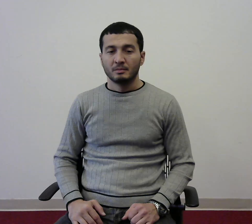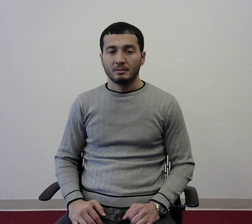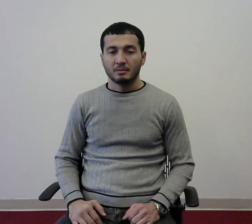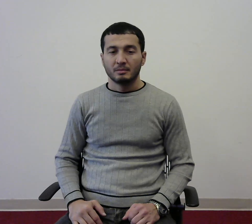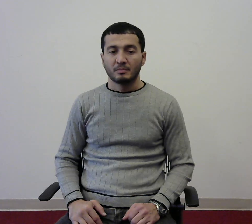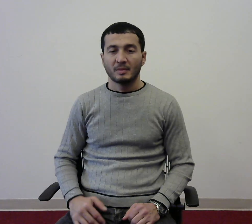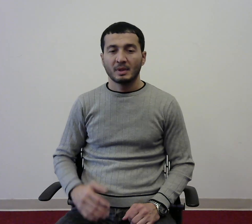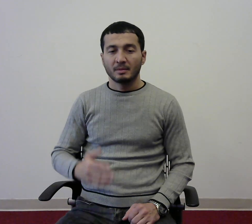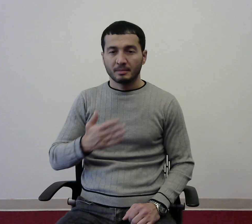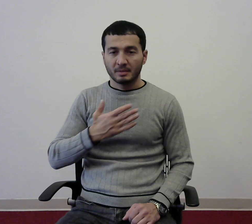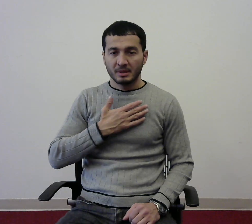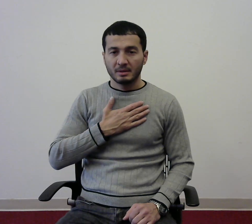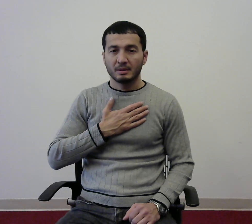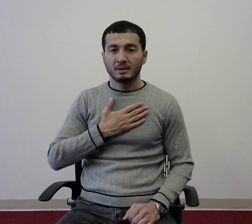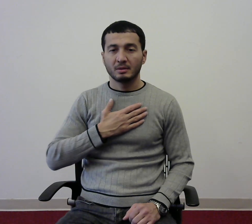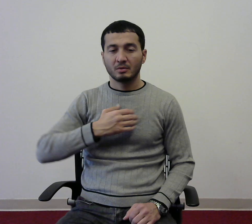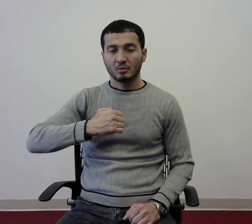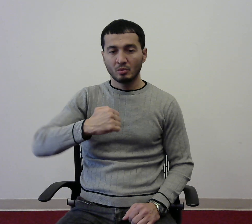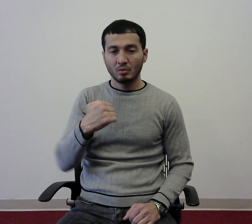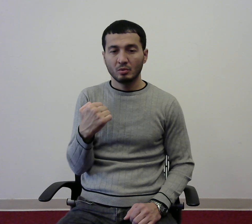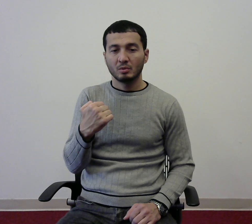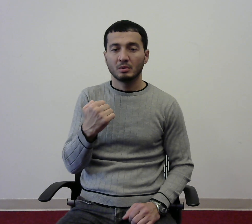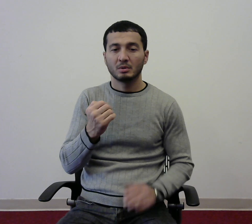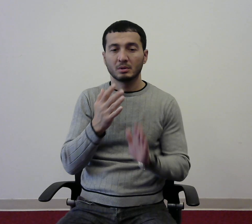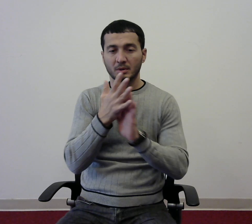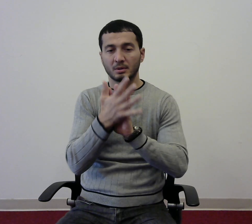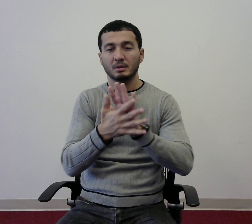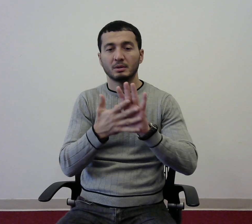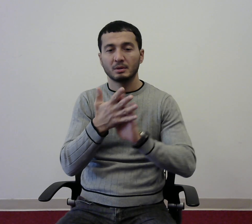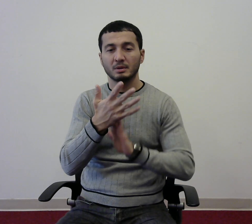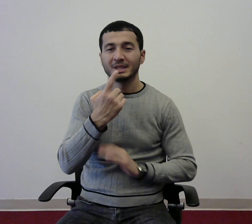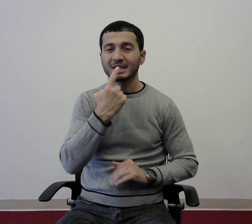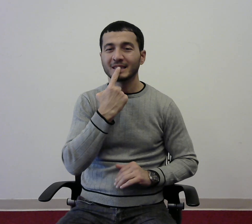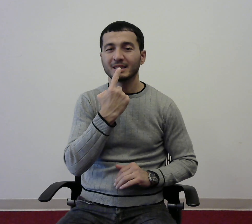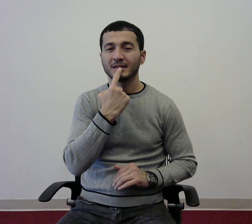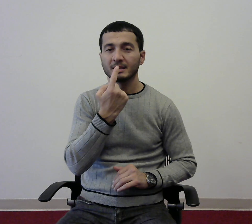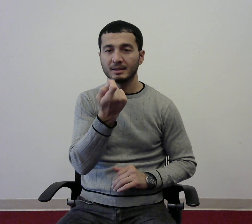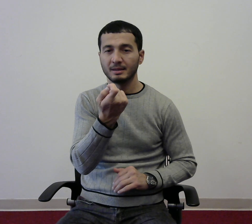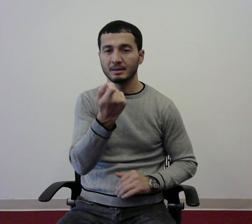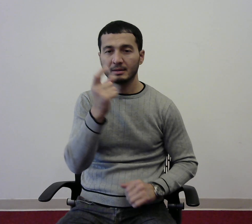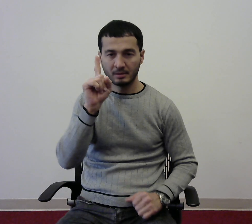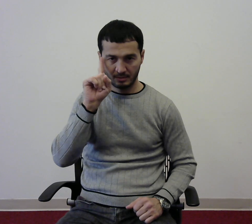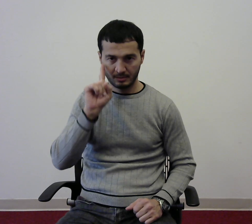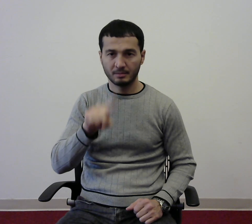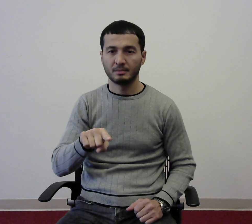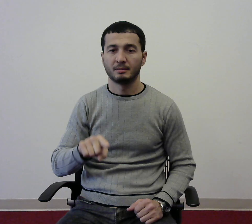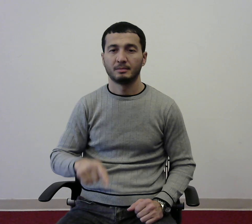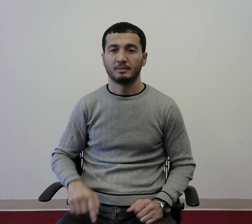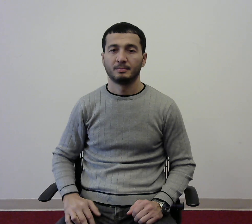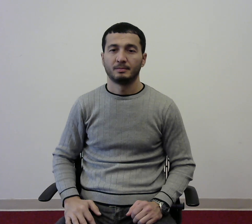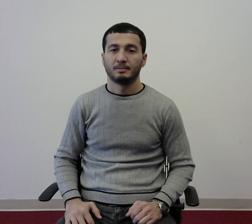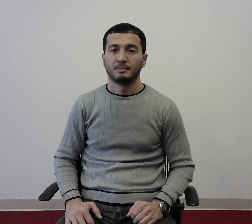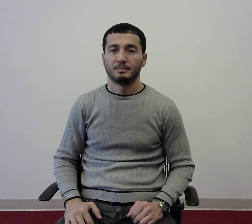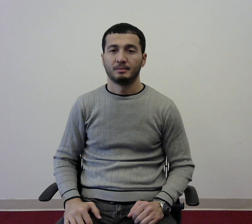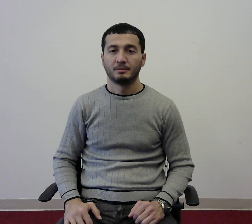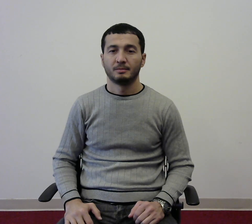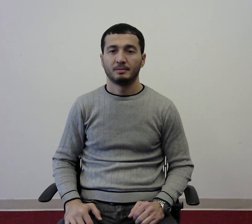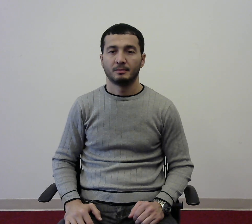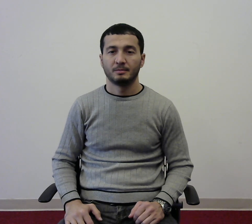Mənim dostum jest dilini azca bilir